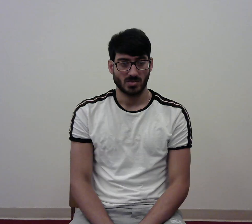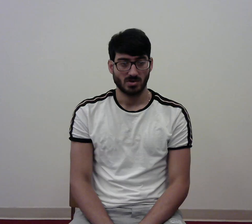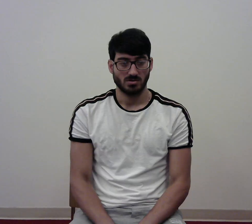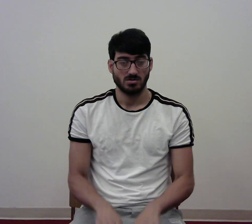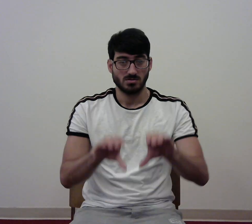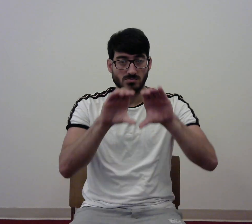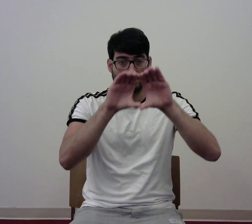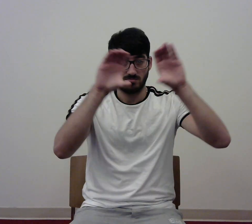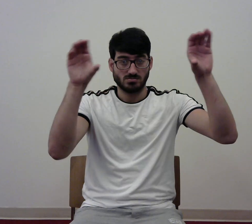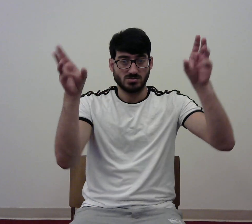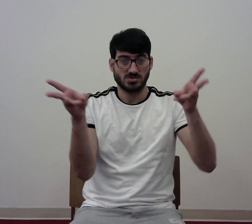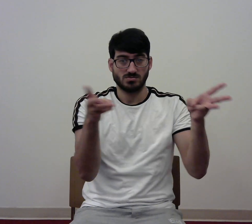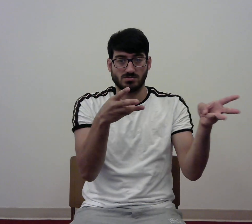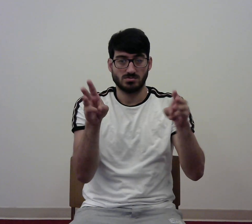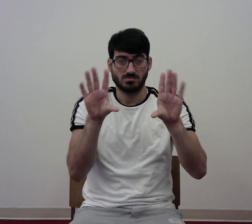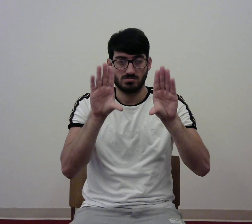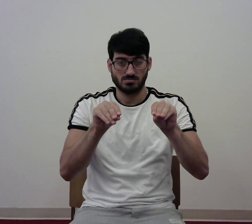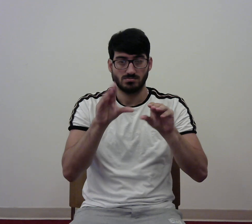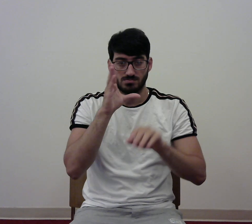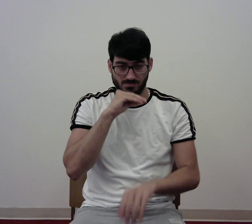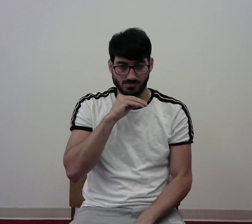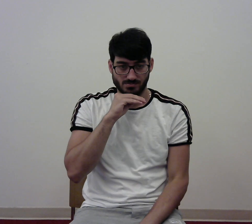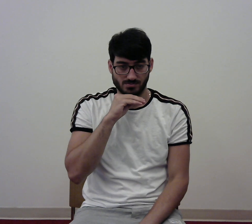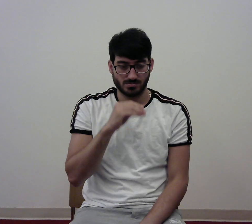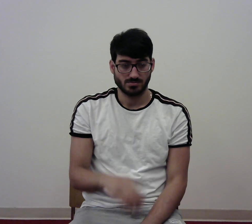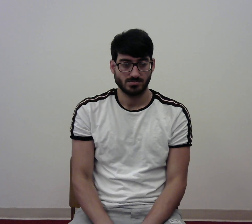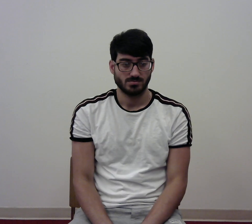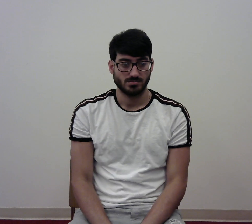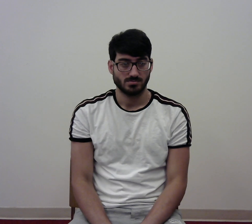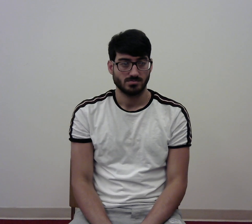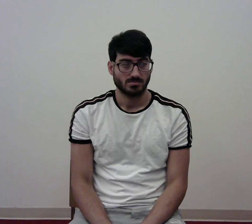Kondisioneri söndürə bilərsinizmi?